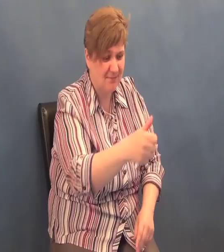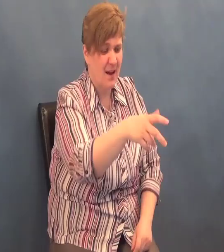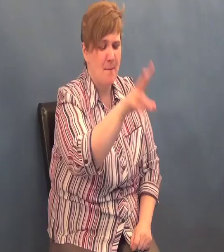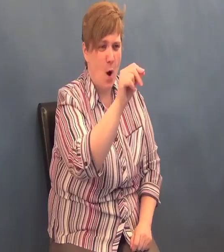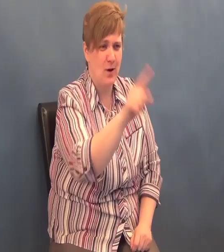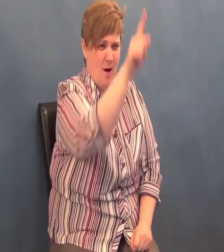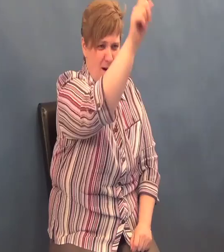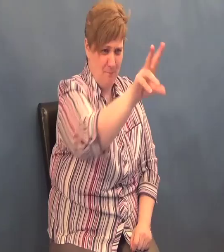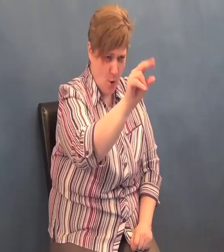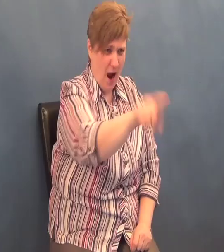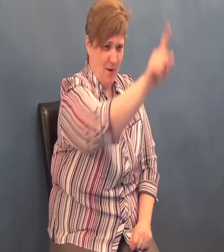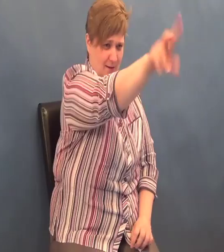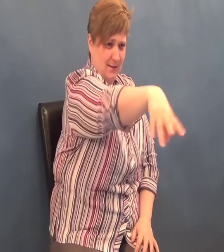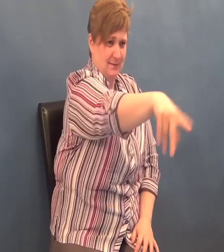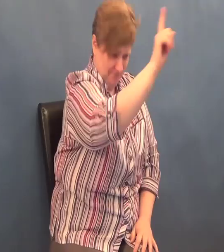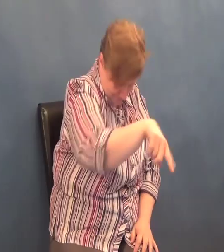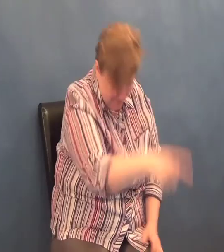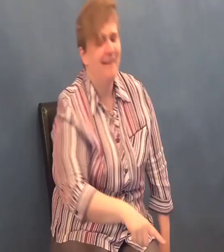To poniedziałek, poniedziałek odrzucimy.